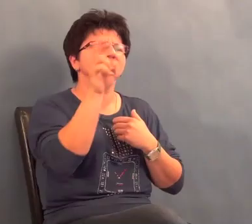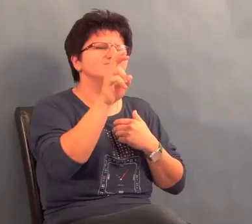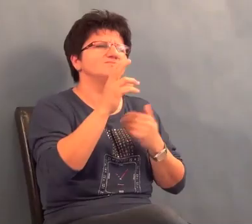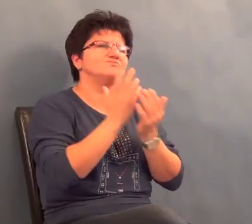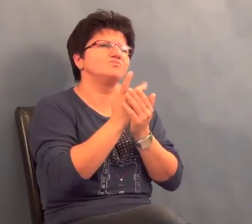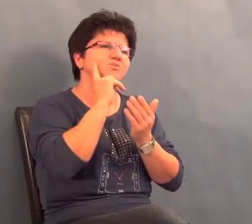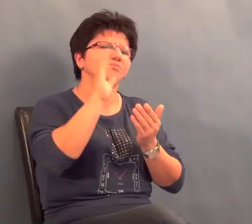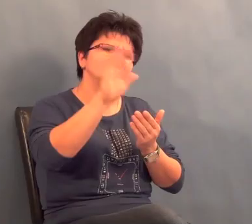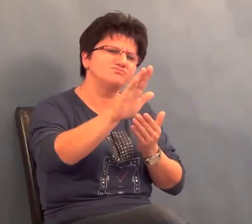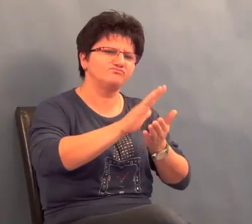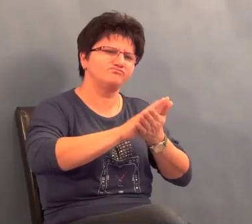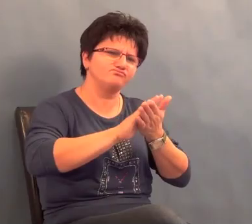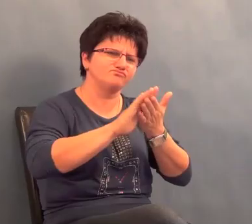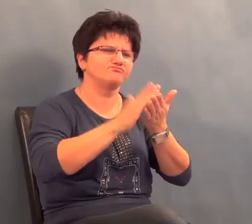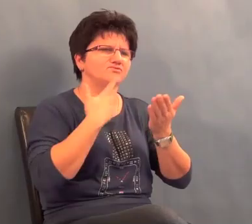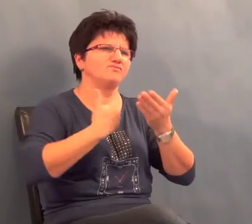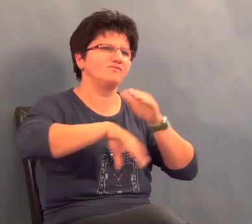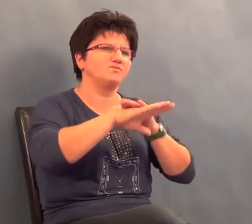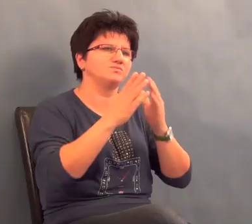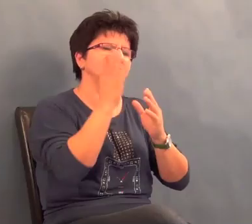Chłopiec mówi do pozostałych: "Przepraszam, wychodzę do domu spać, jestem zmęczony".